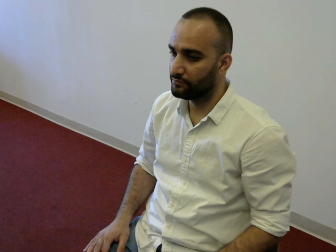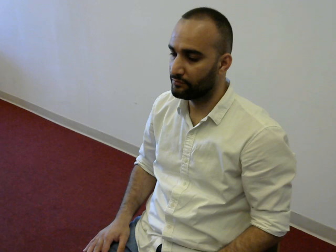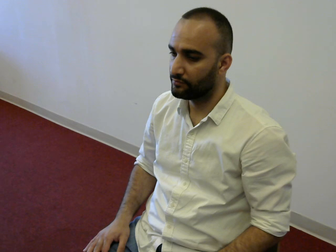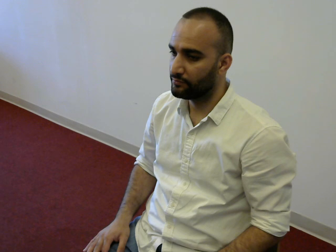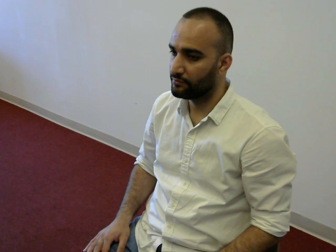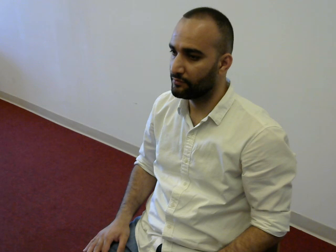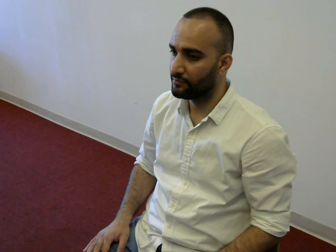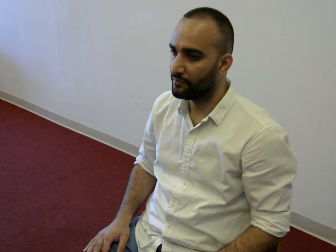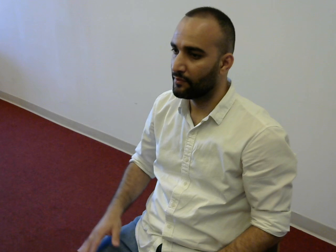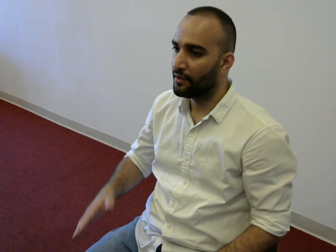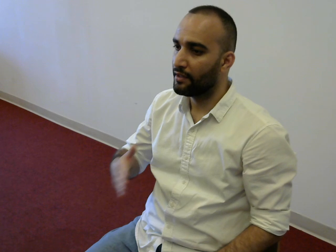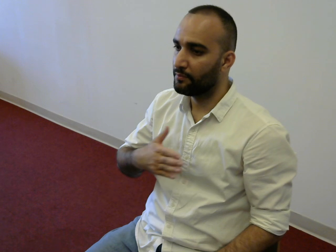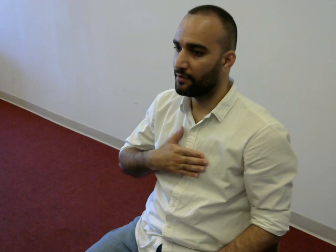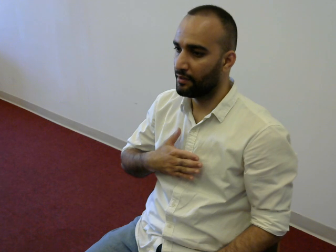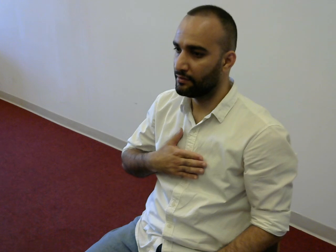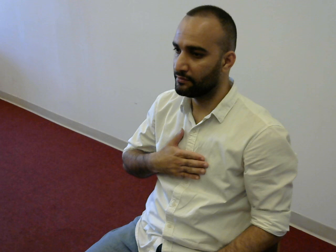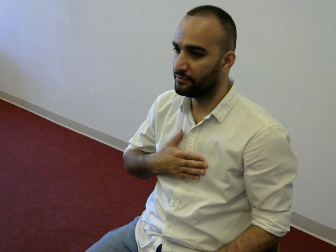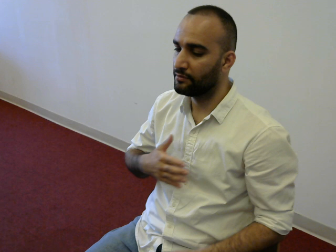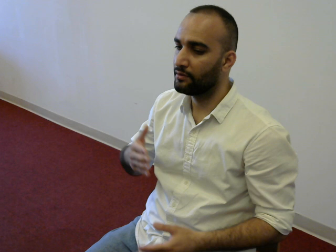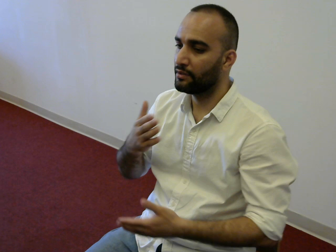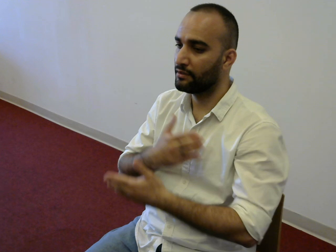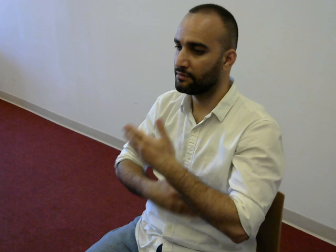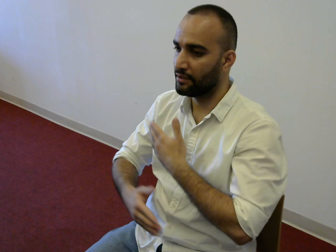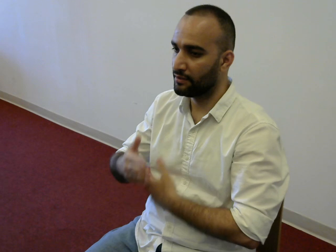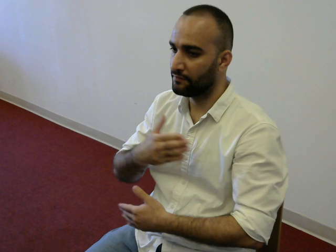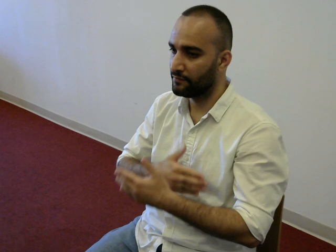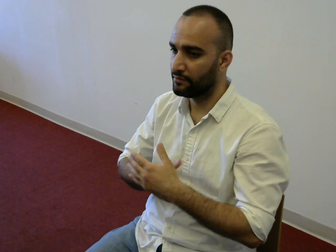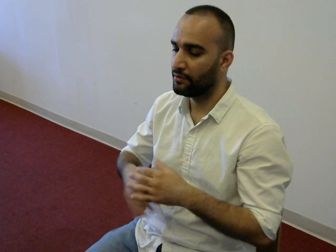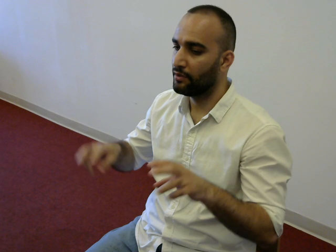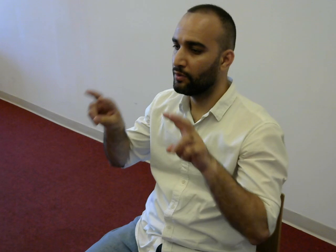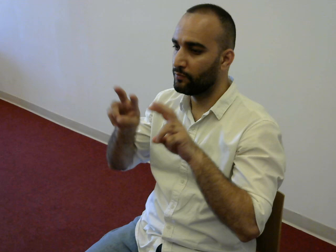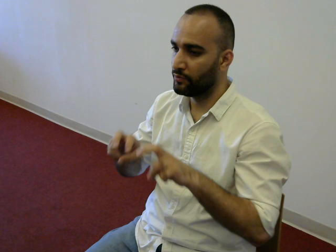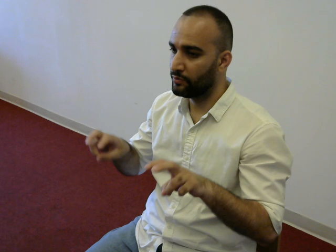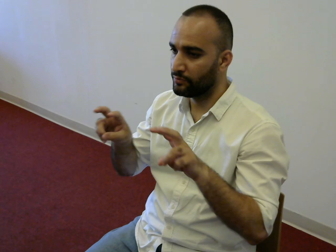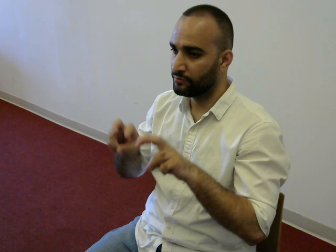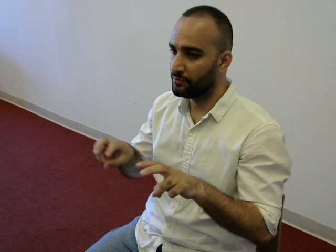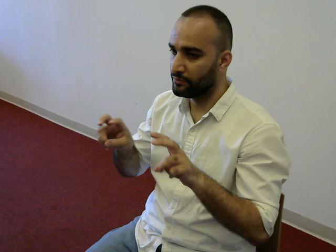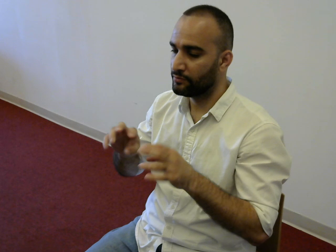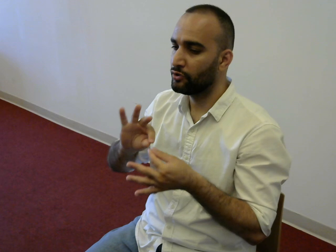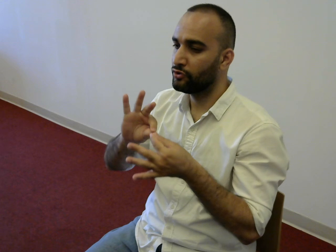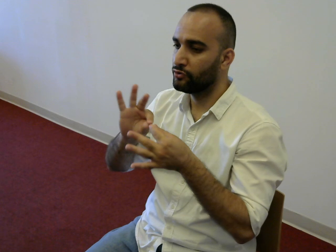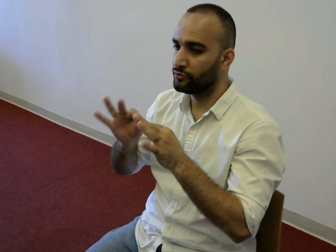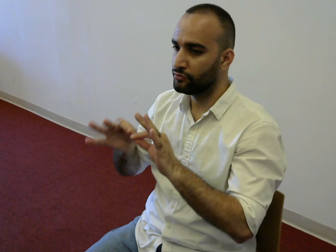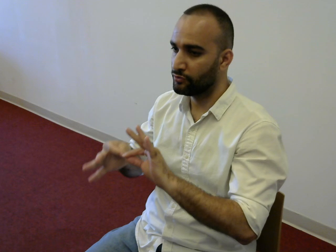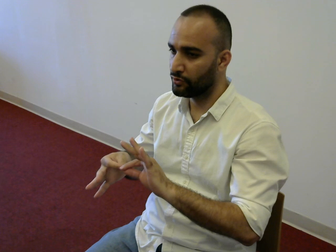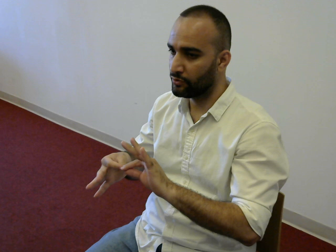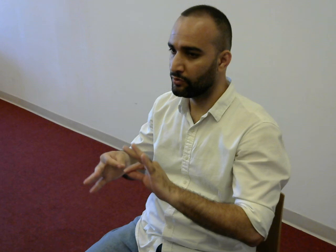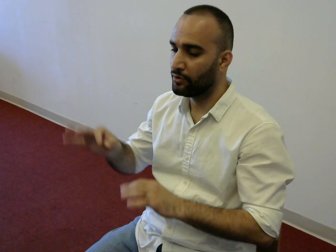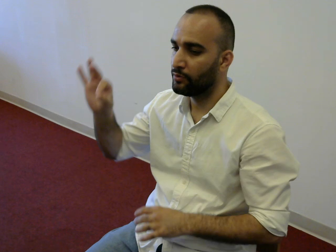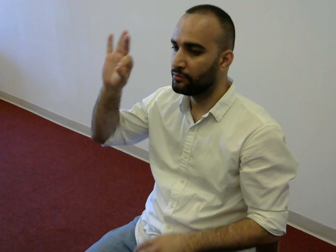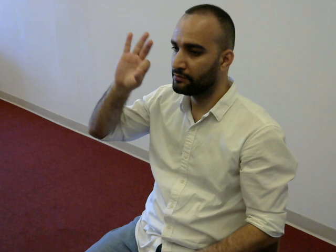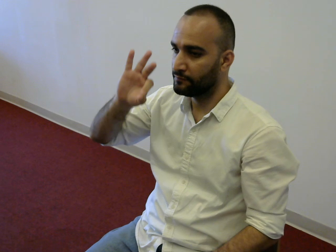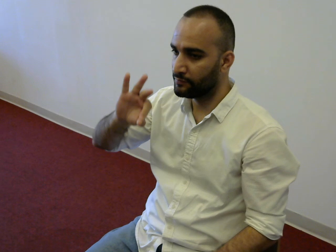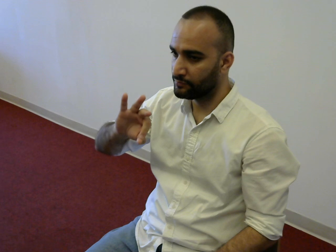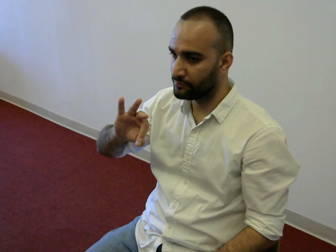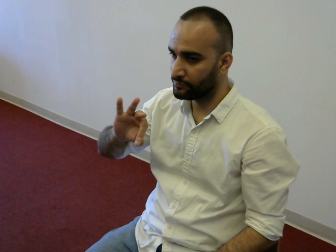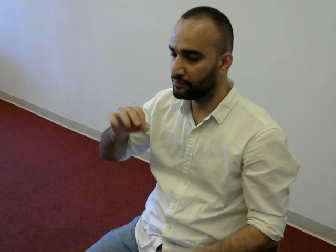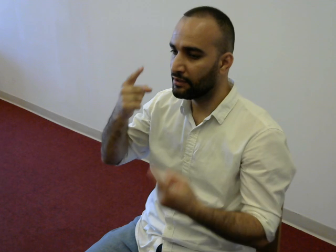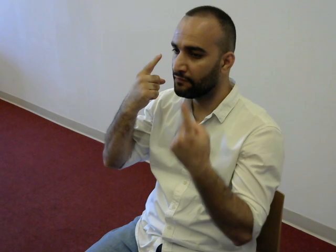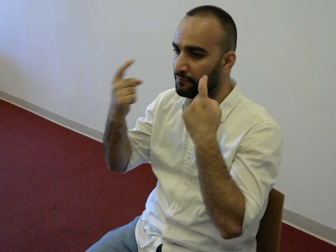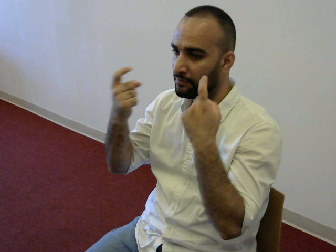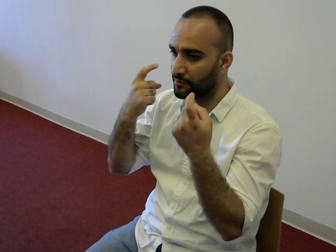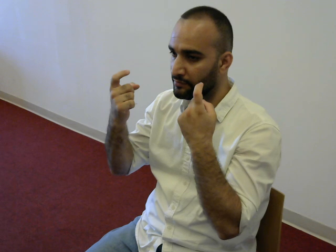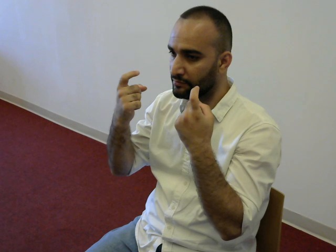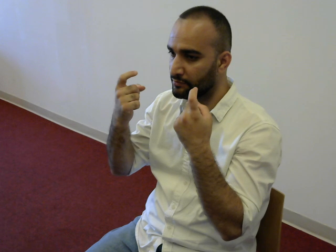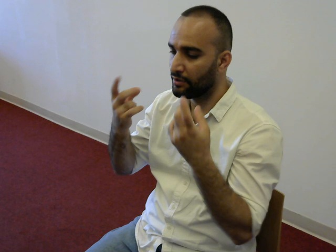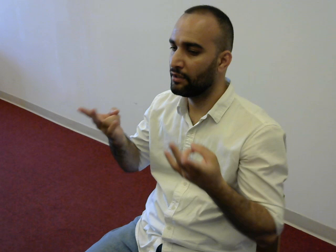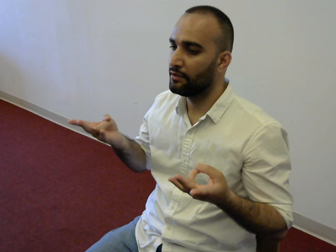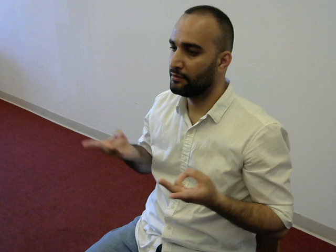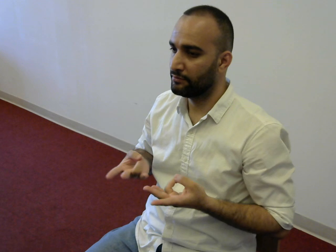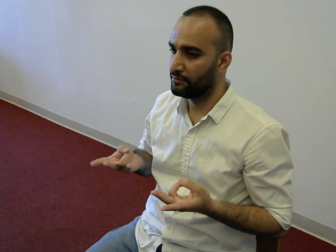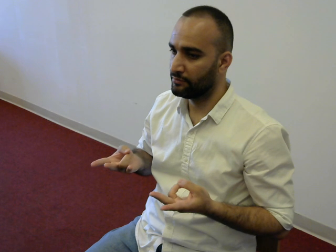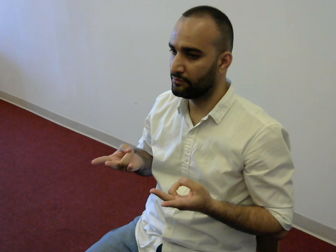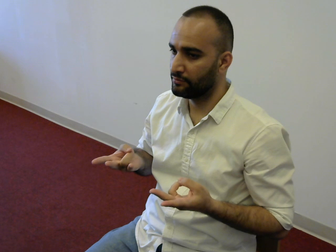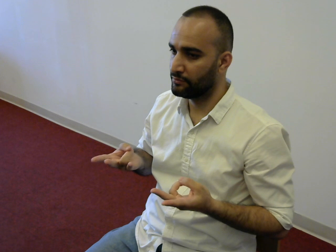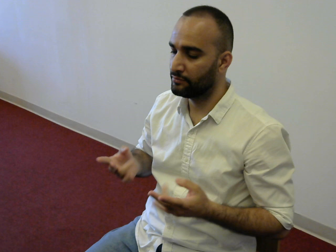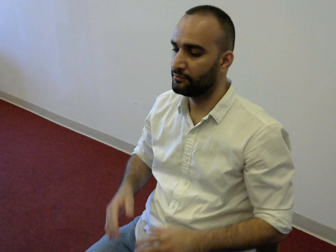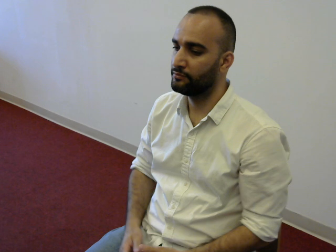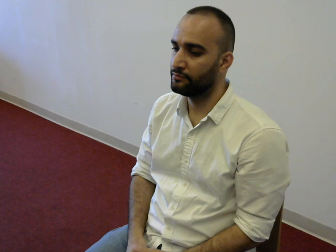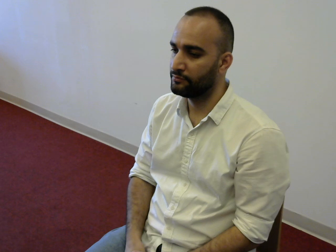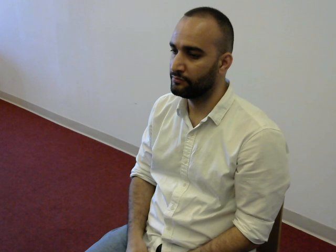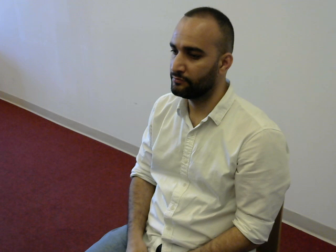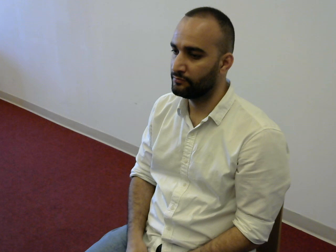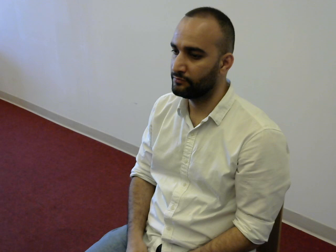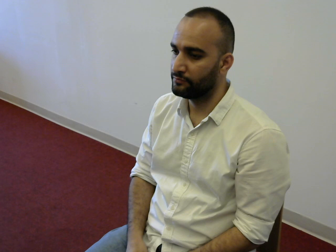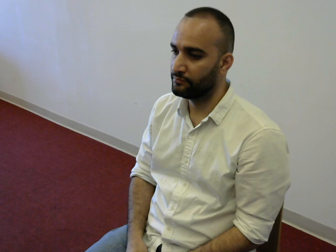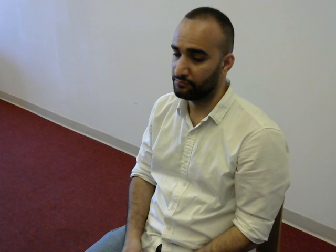Mənə əlillik müayinəsinin nəticəsi barədə məlumat lazımdır